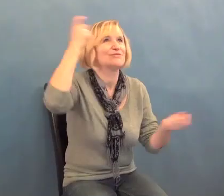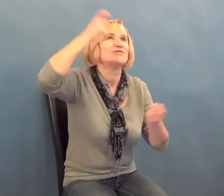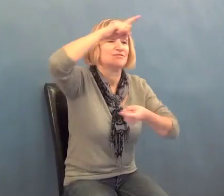Nie wolno.